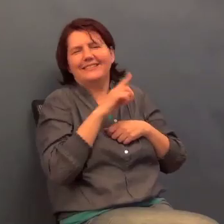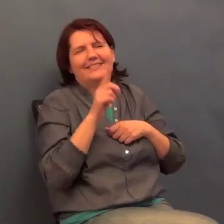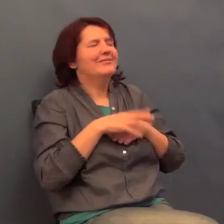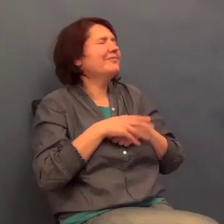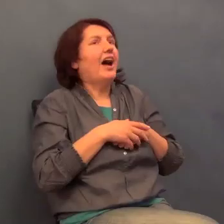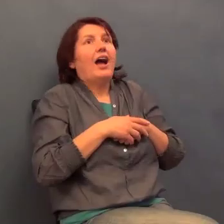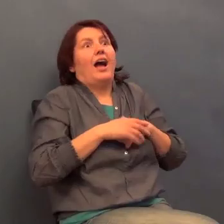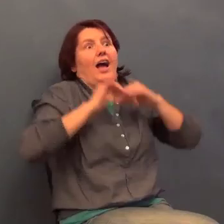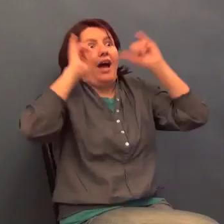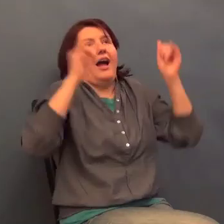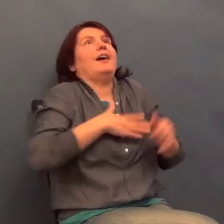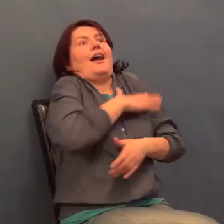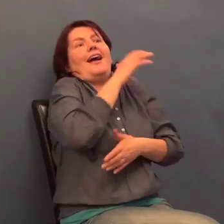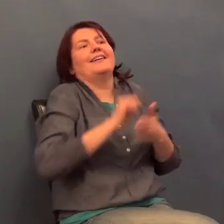Ptak się przestraszył, zaczyna krzyczeć.